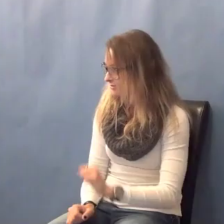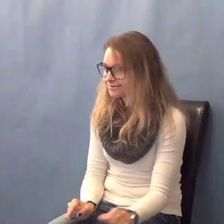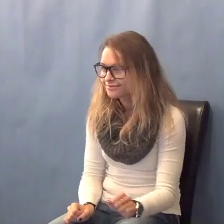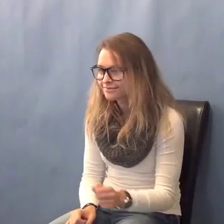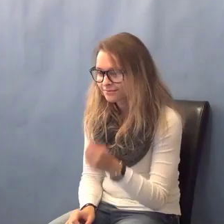Jest.